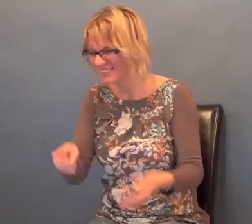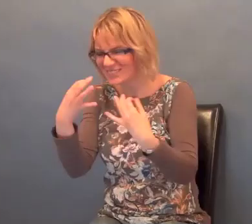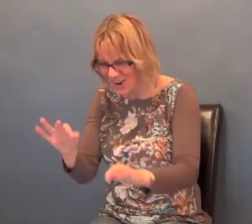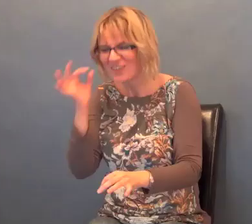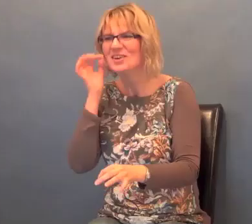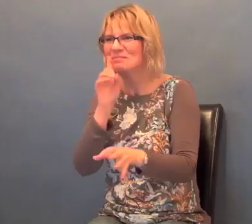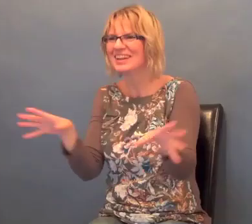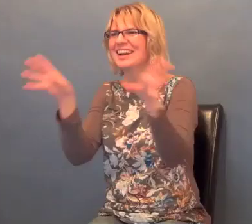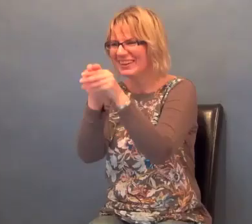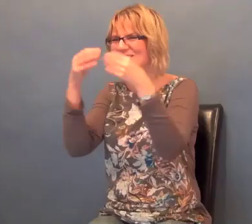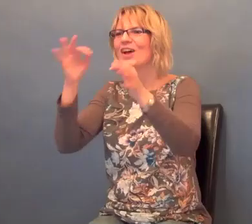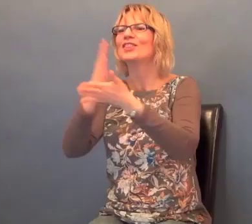Tutaj wolno mężczyznom i kobietom być razem.